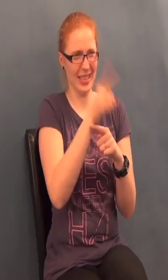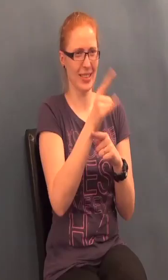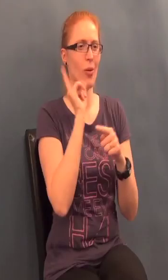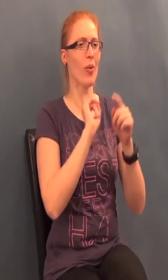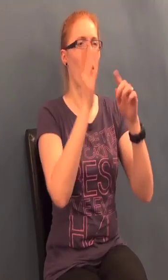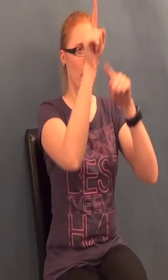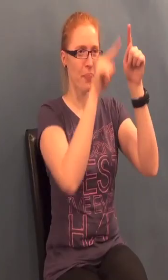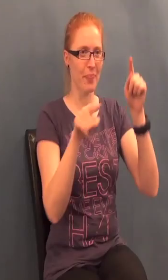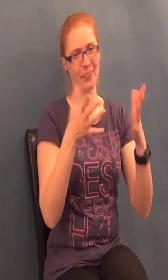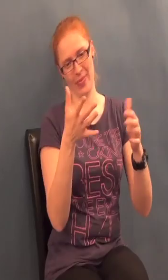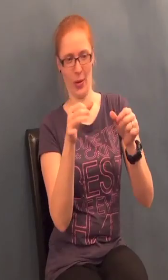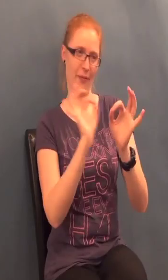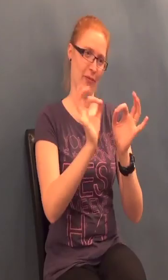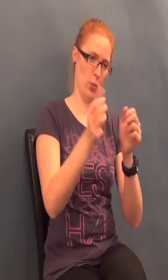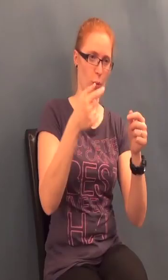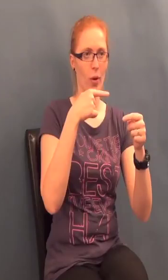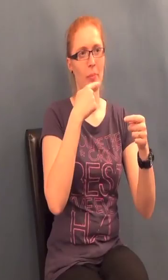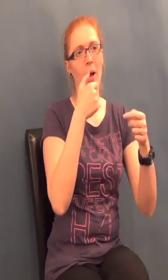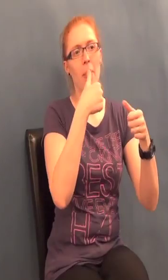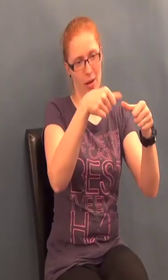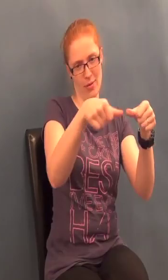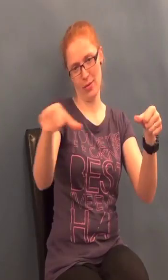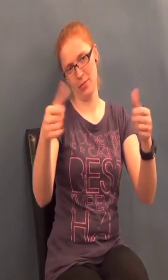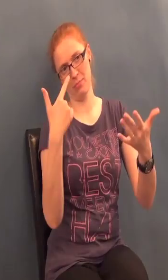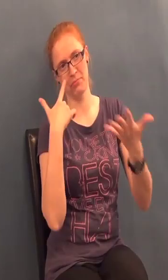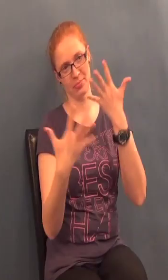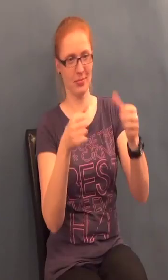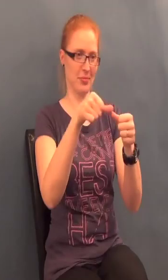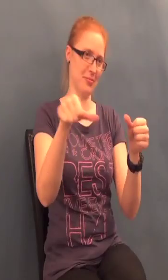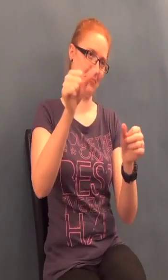Udaje, mierzy okno, coś tam robi, przykleja fugę dla niepoznaki.